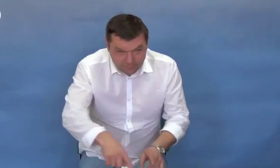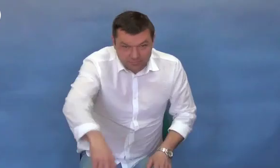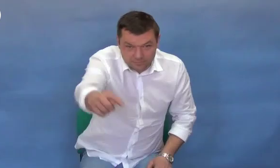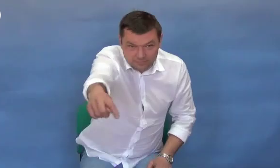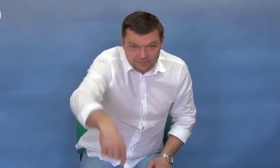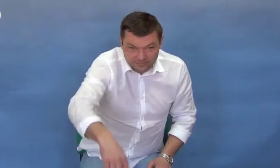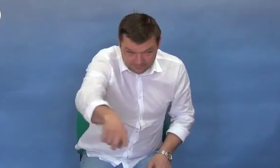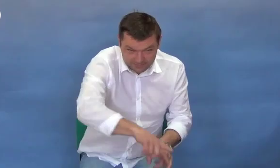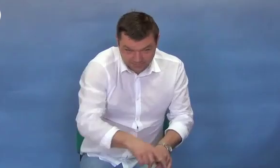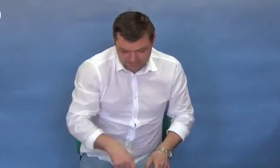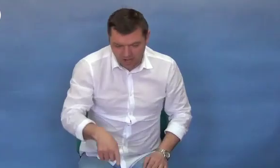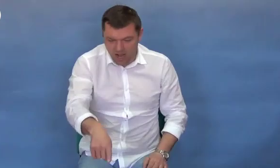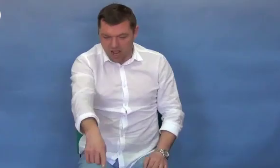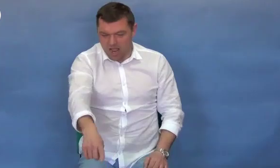Tu i tam jest tak samo.